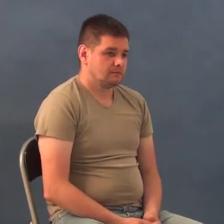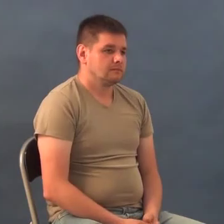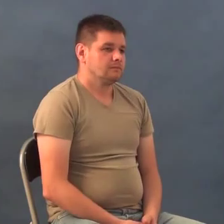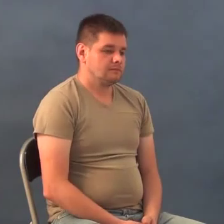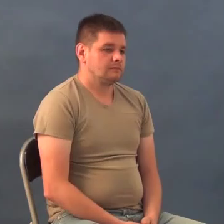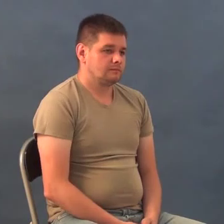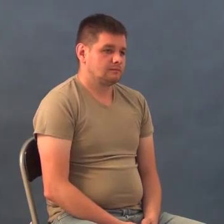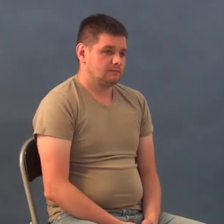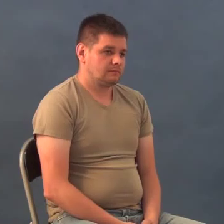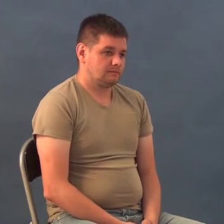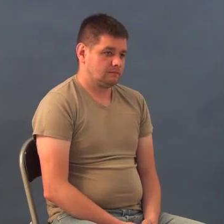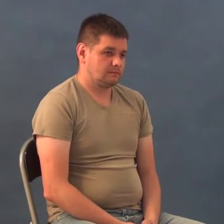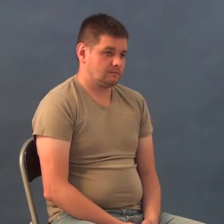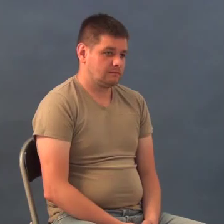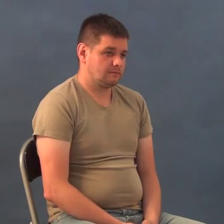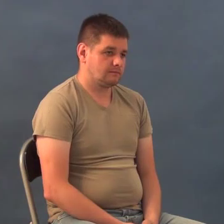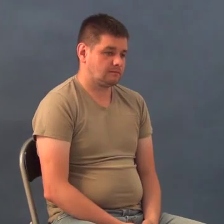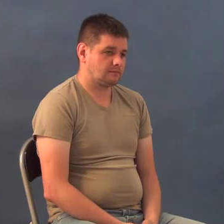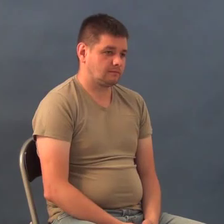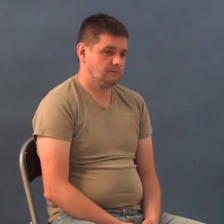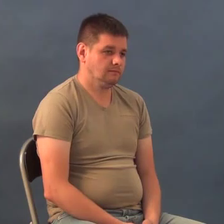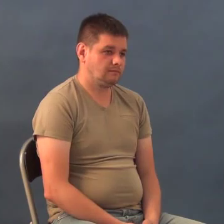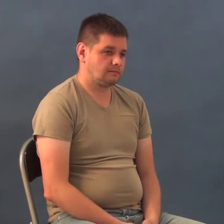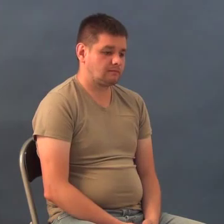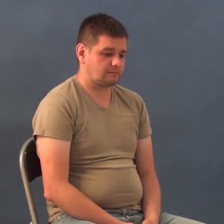Zakaz spożywania hamburgerów i alkoholu.